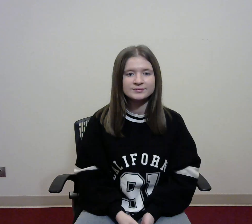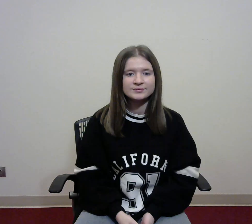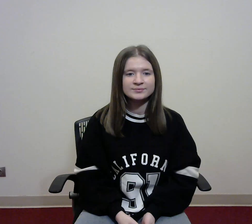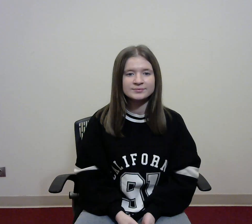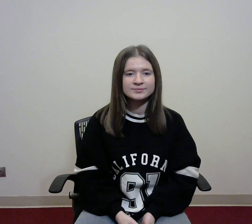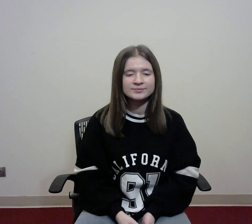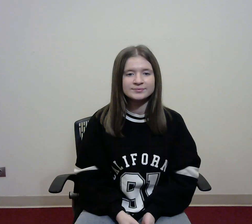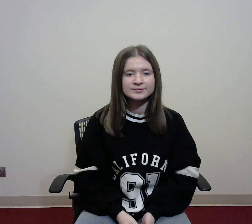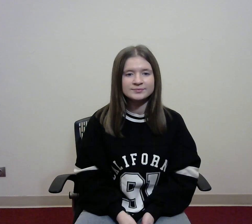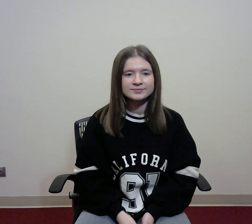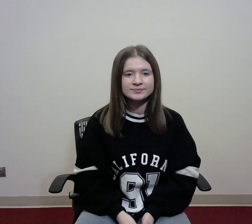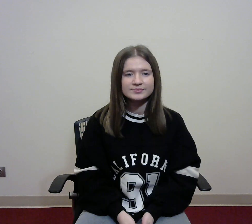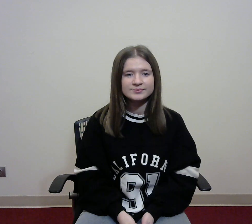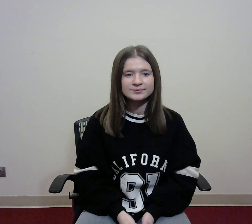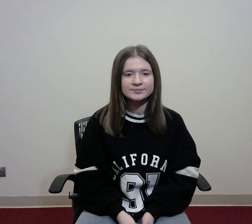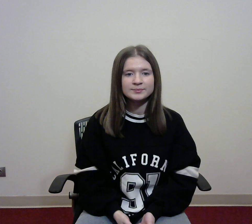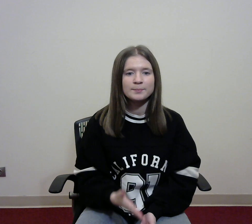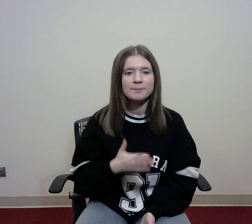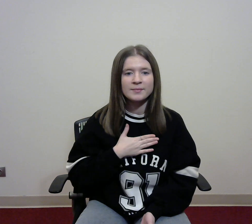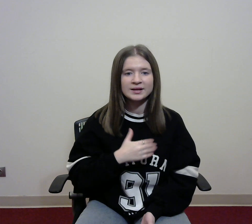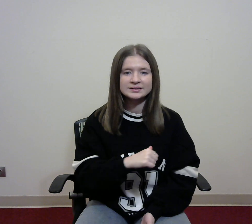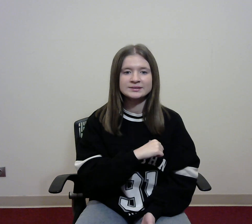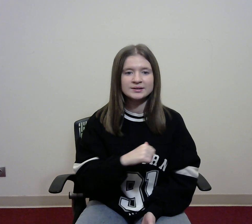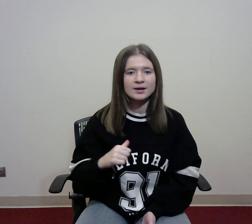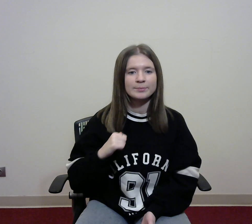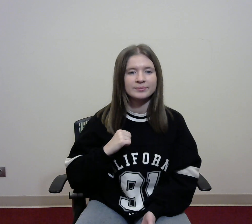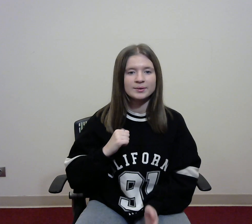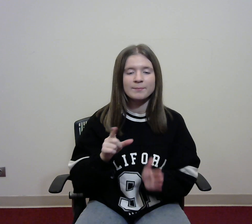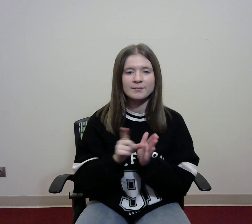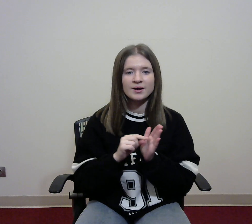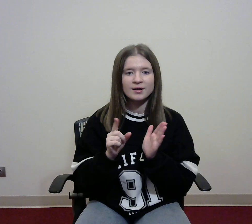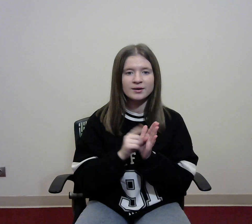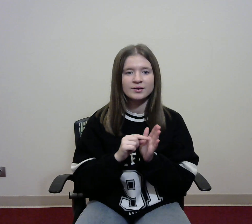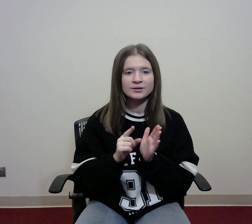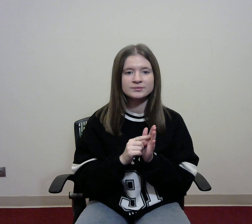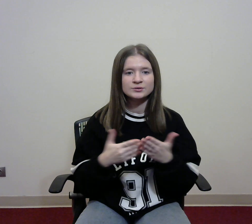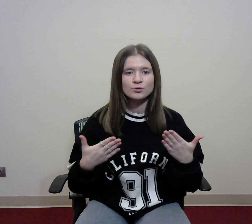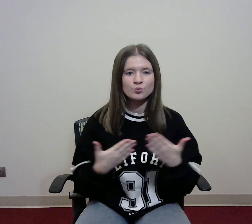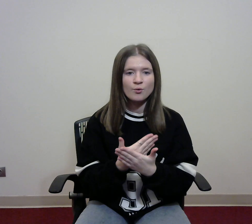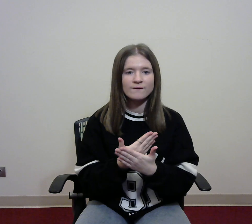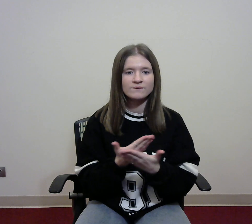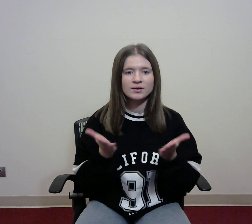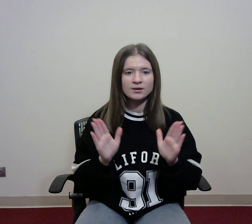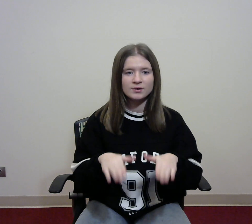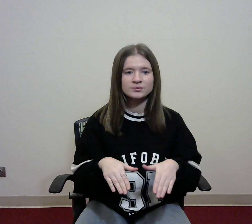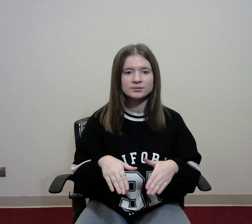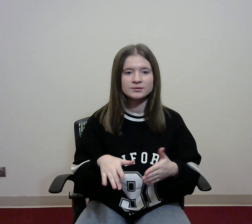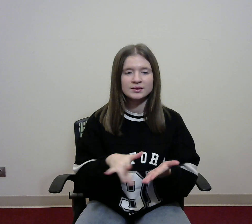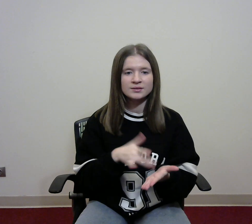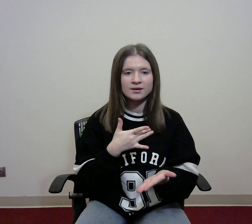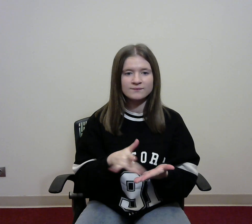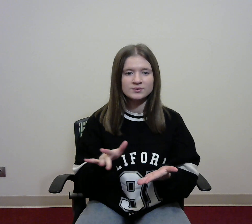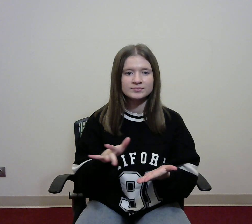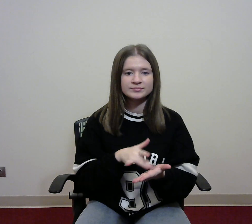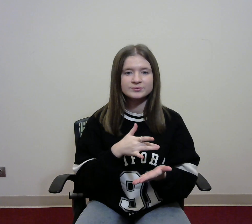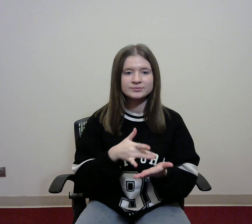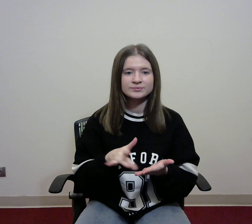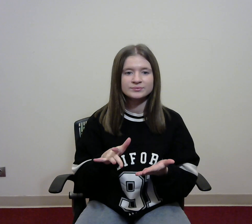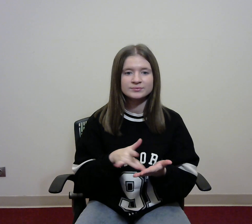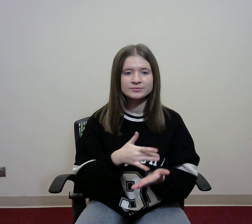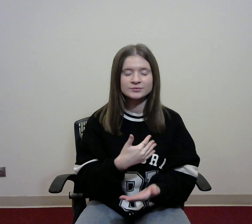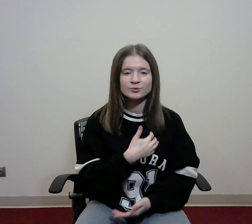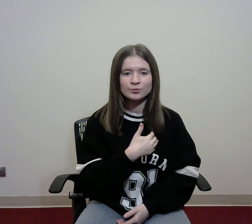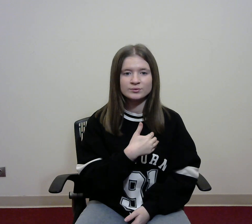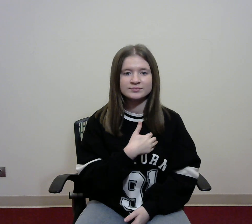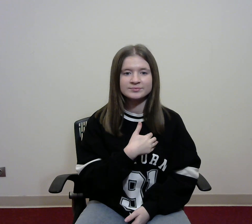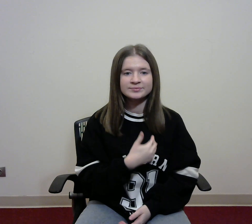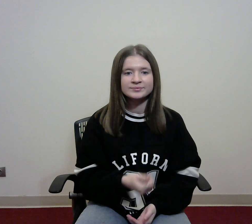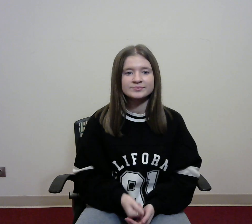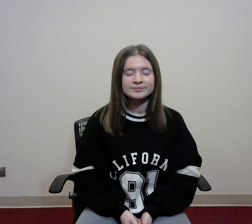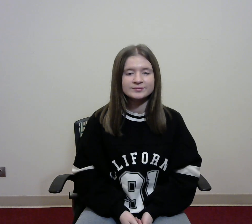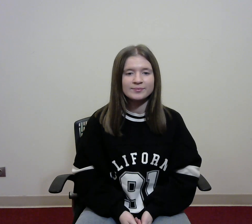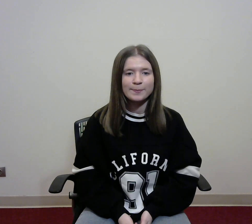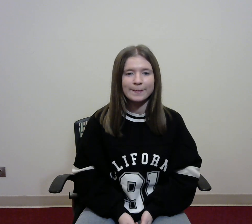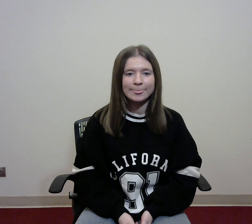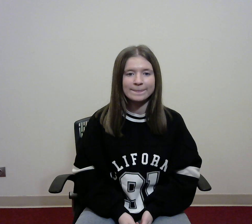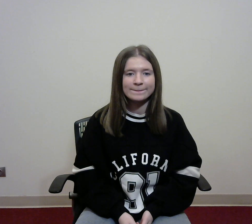Mən öz pensiyamı yenidən hesablatdırmaq istəyirəm